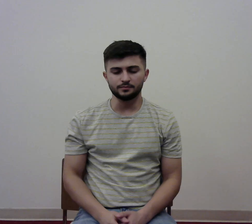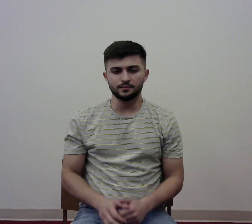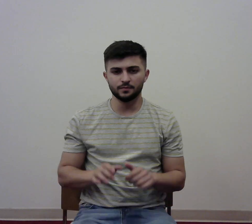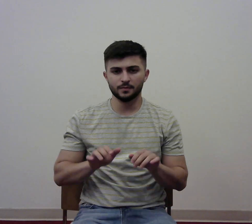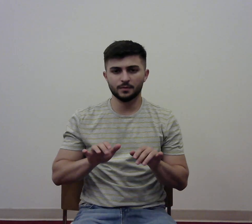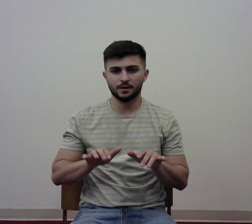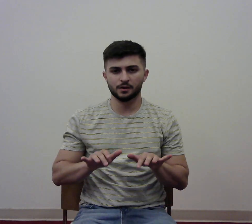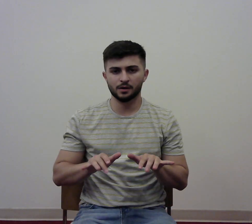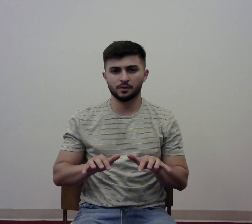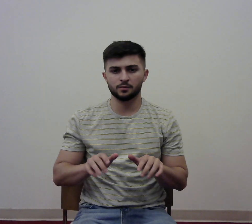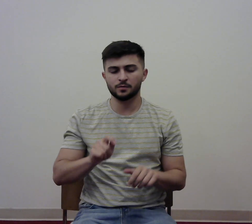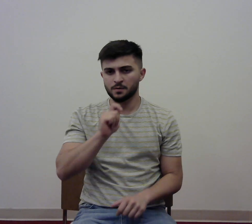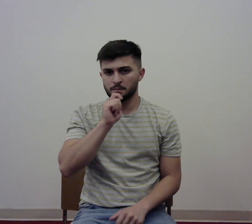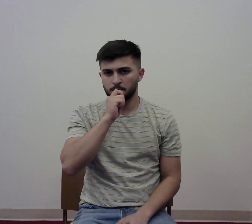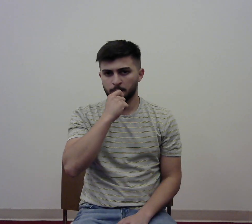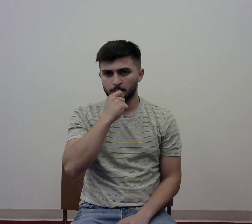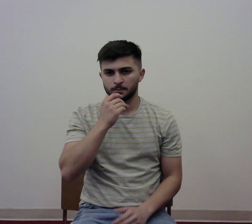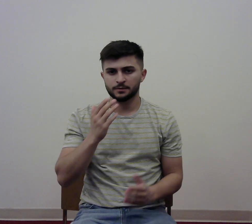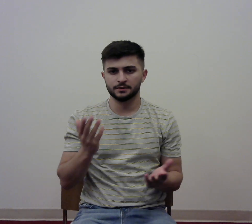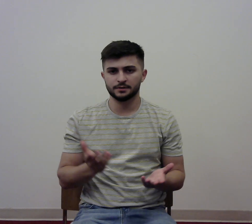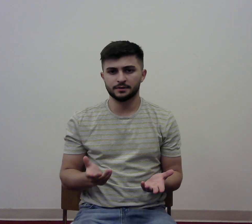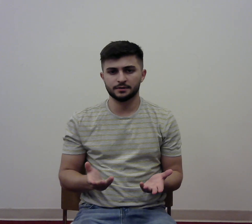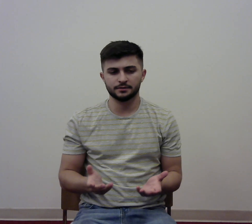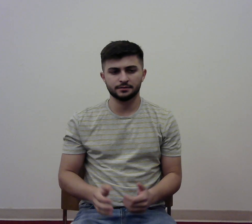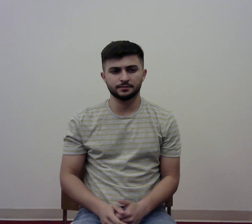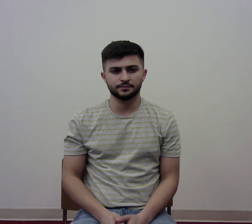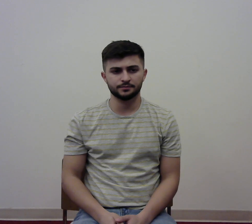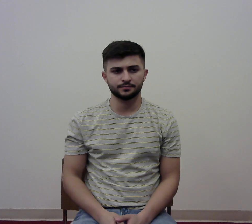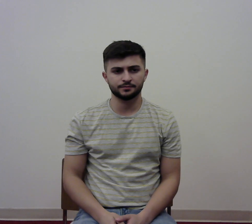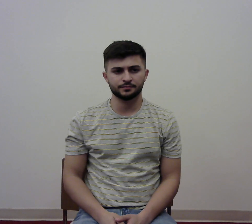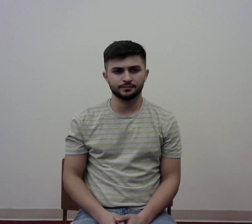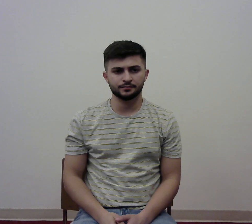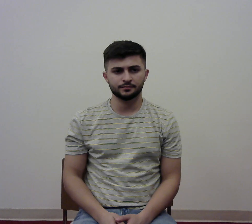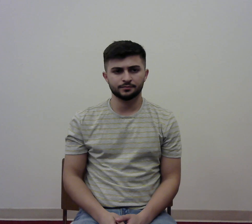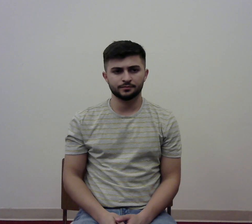Kompüterin parolu nədir?